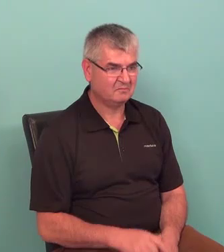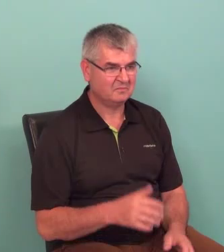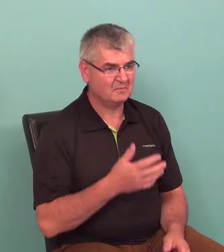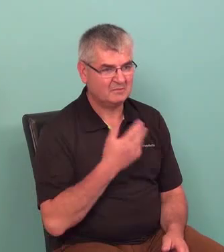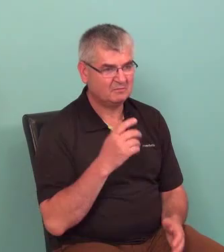Nie mam.